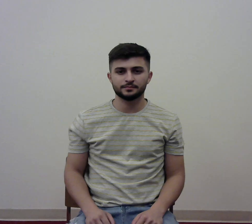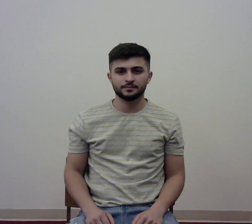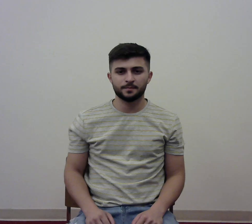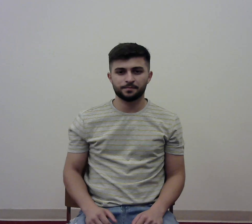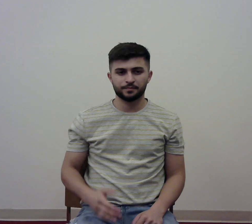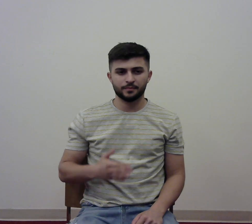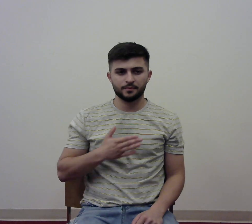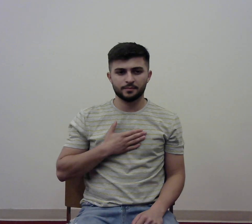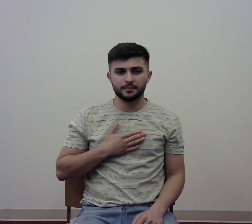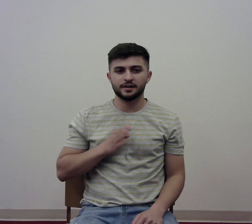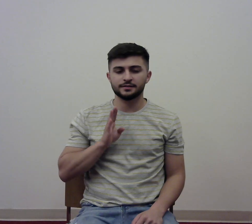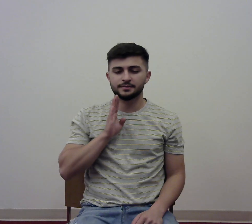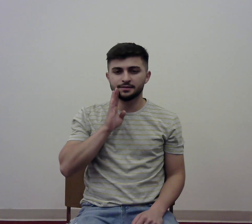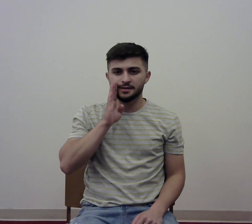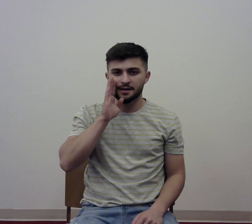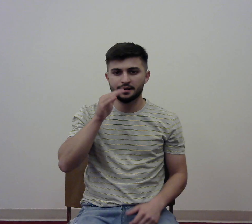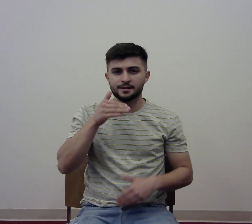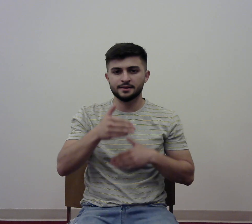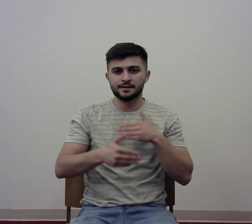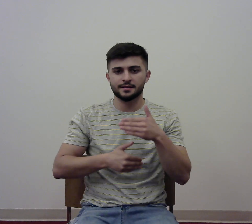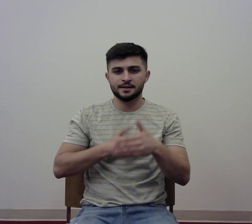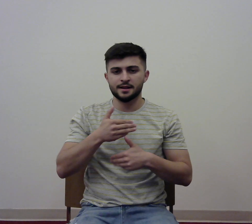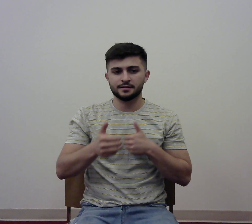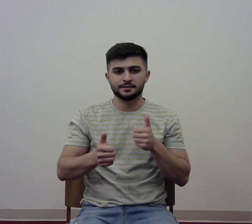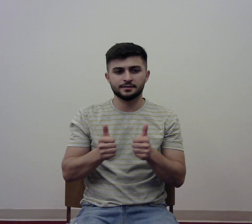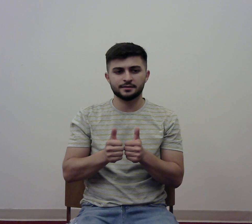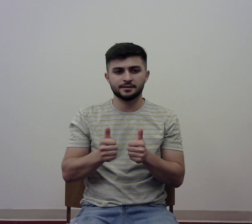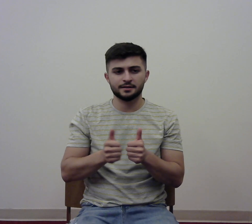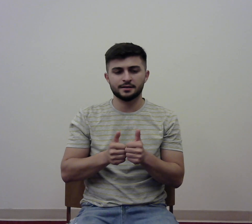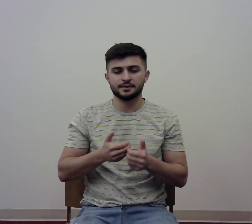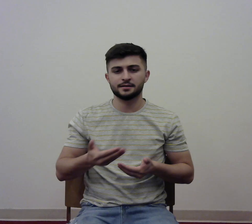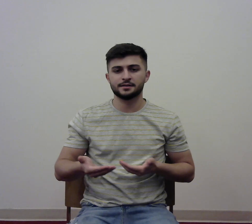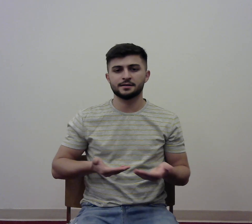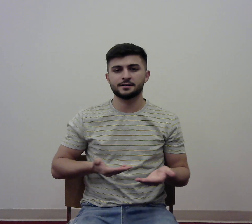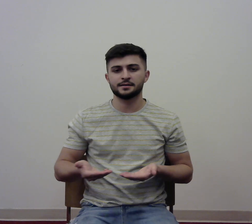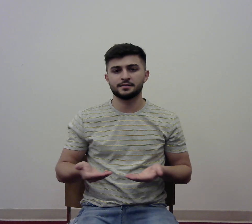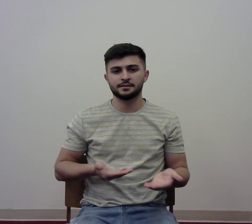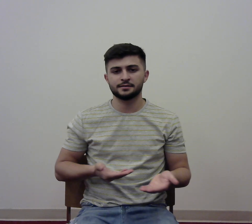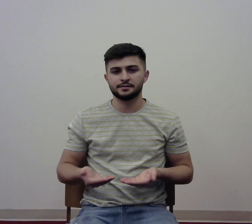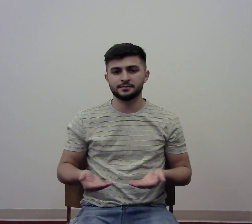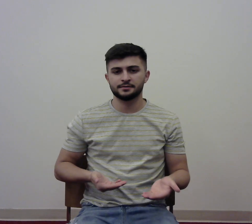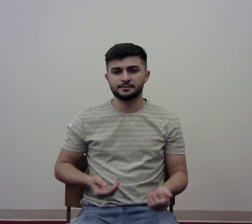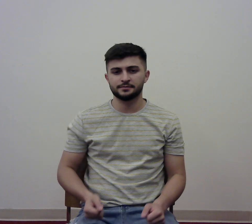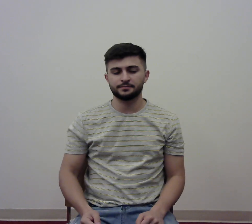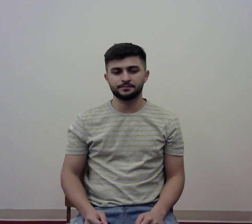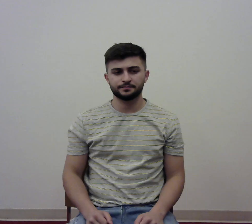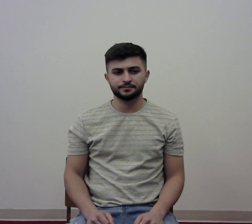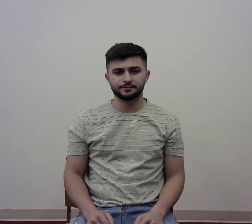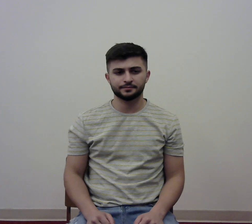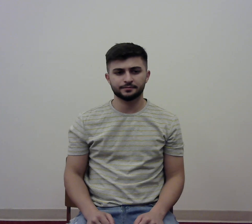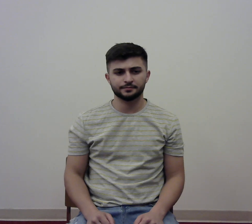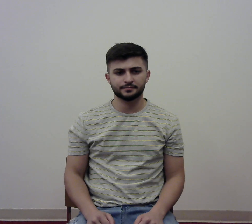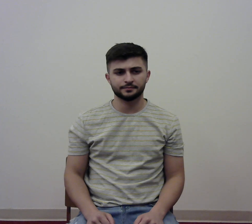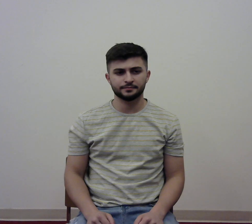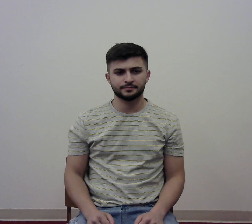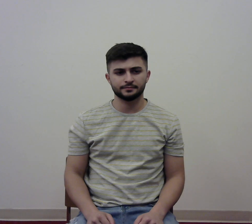Mən səhərlər dənizin kənarında gəzirəm